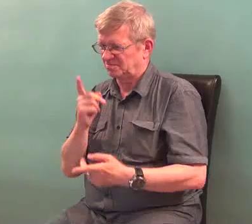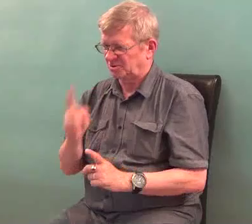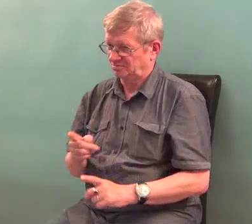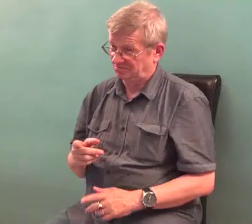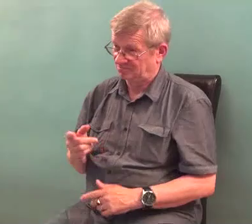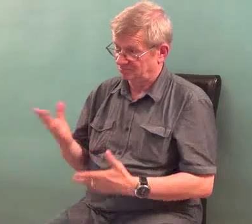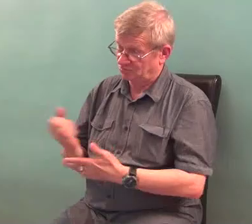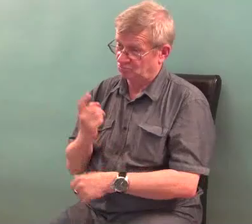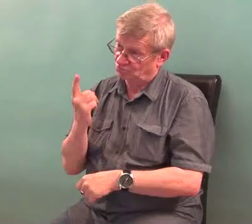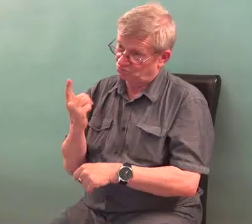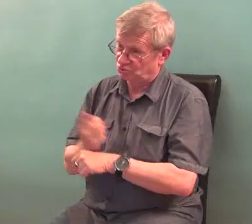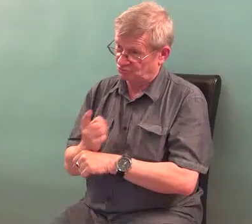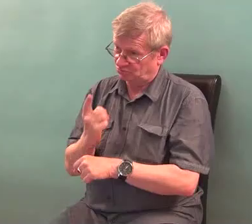Uda mi się ją zdobyć albo się nie uda.